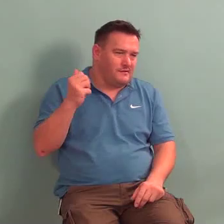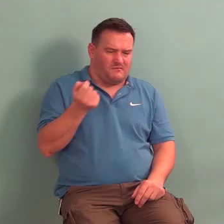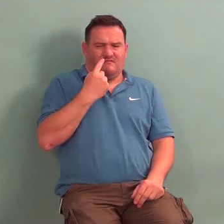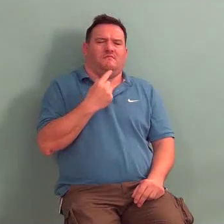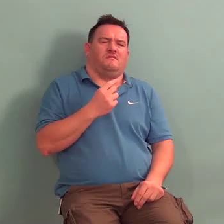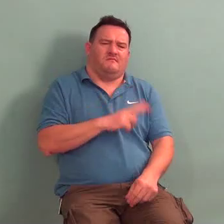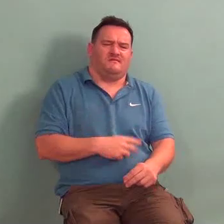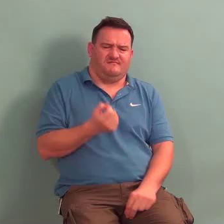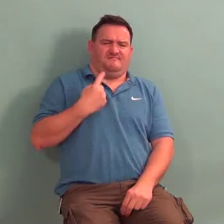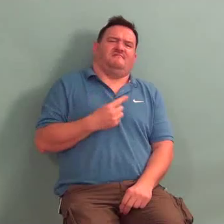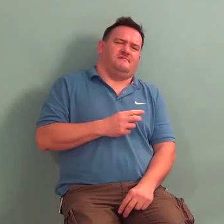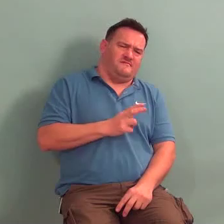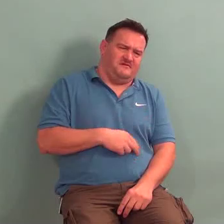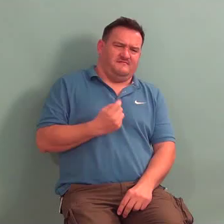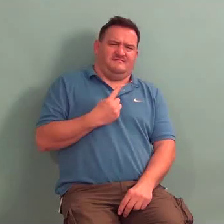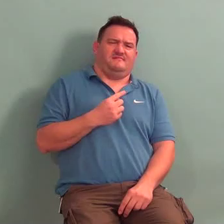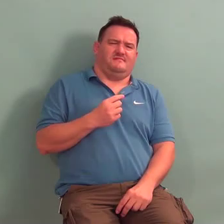Policjant dostaje kitem w twarz kilka razy.